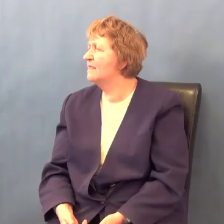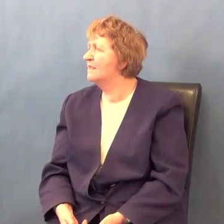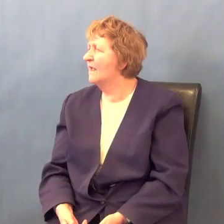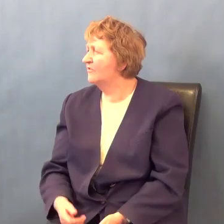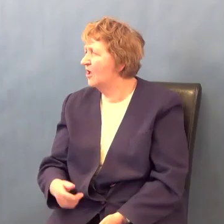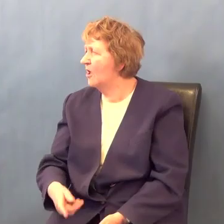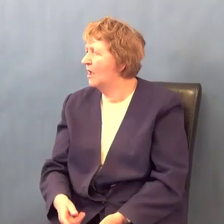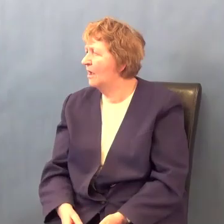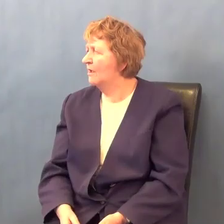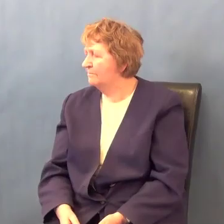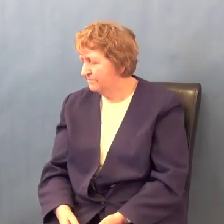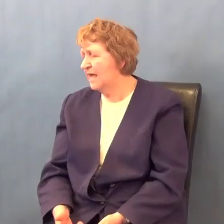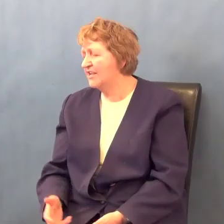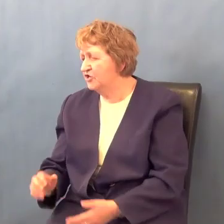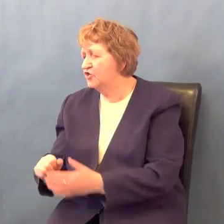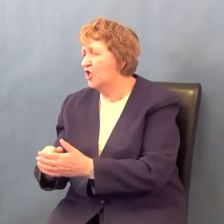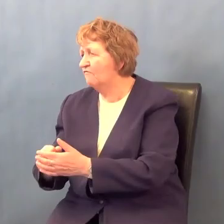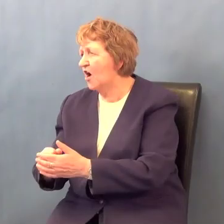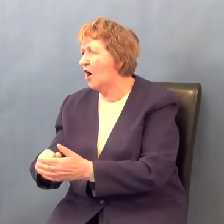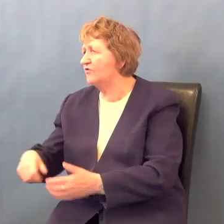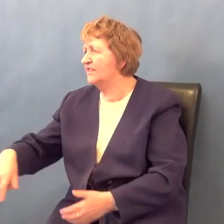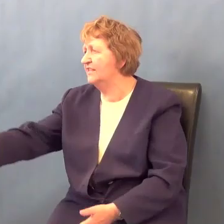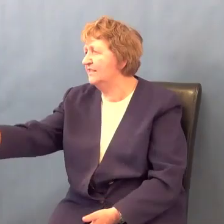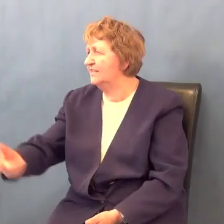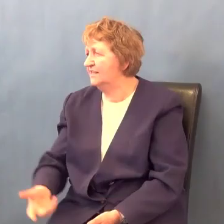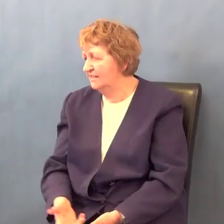No, do wody.